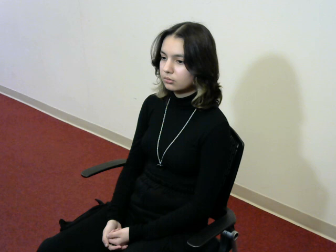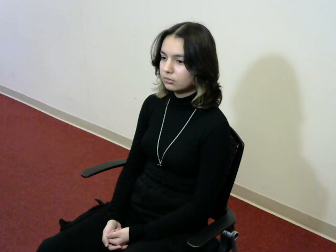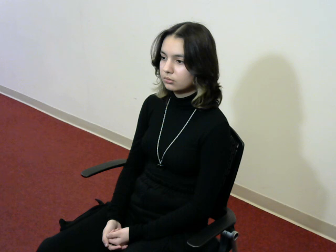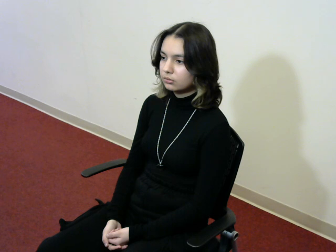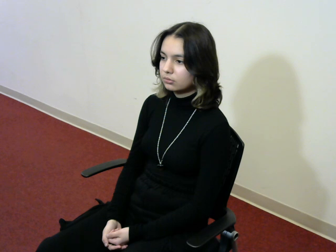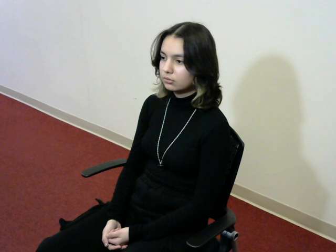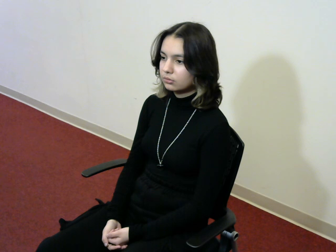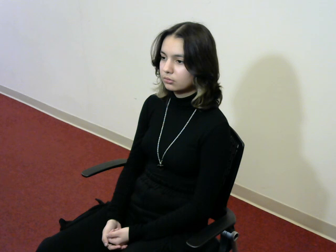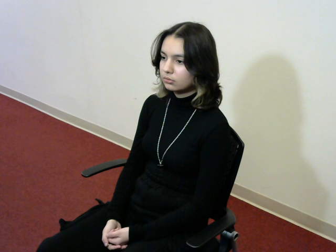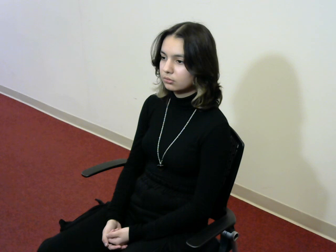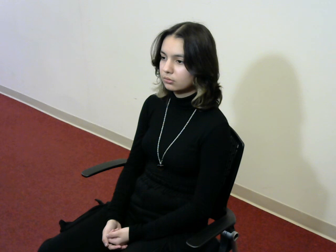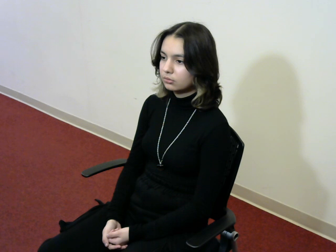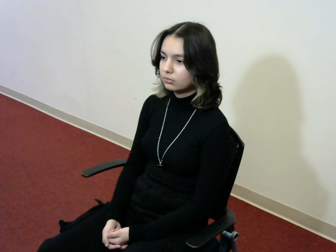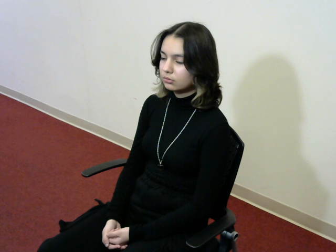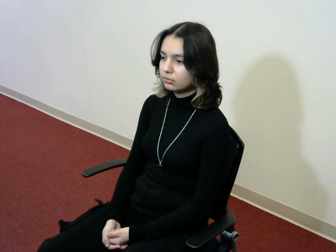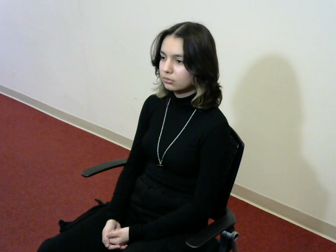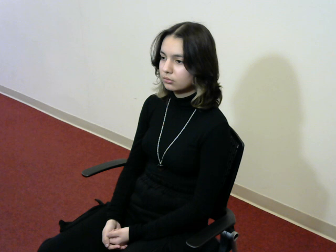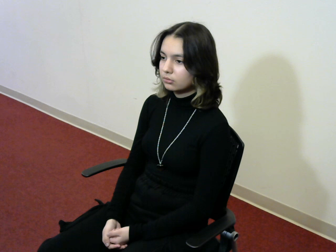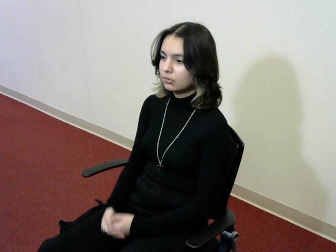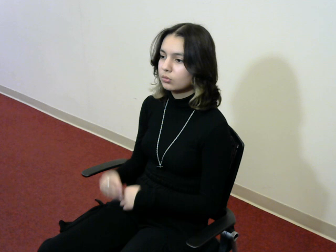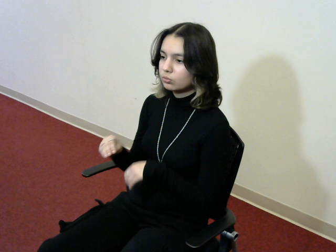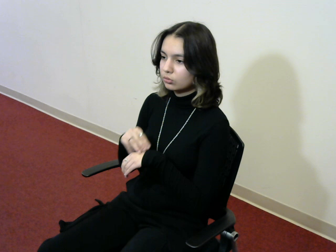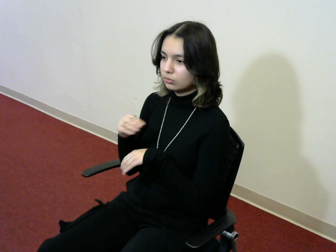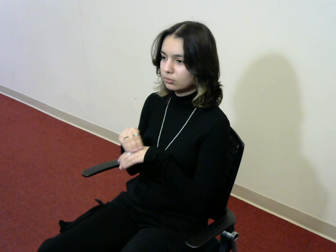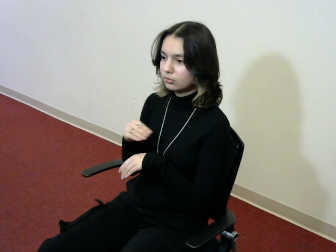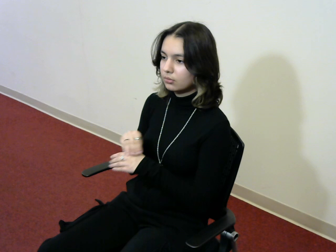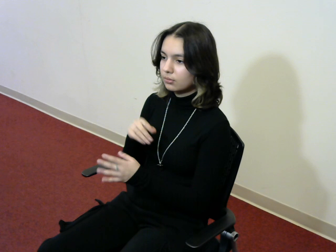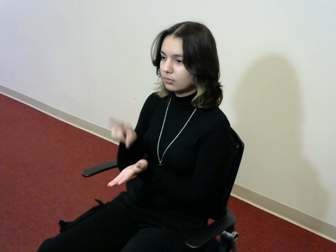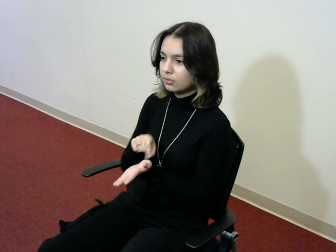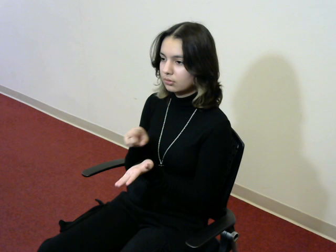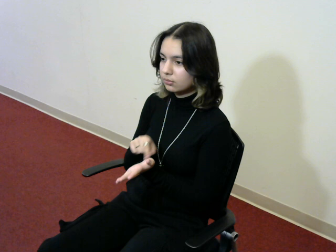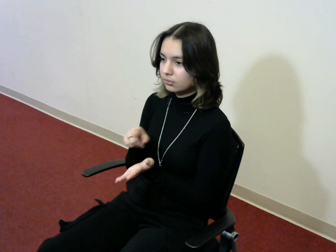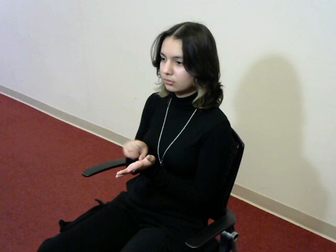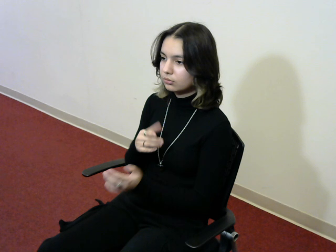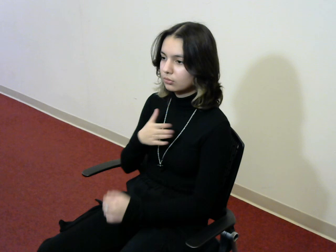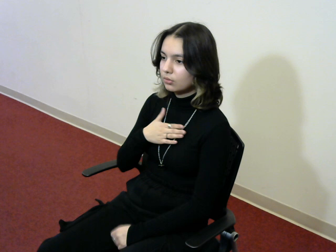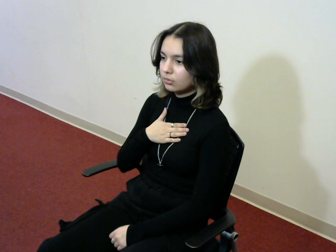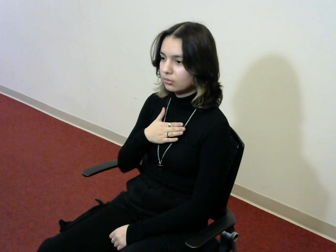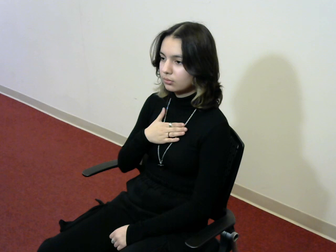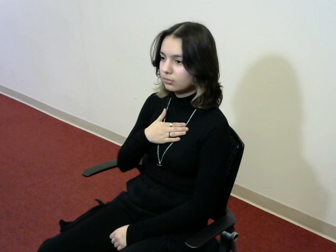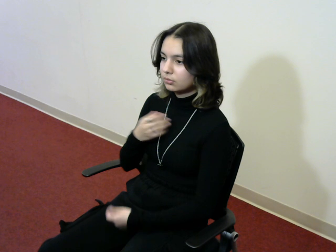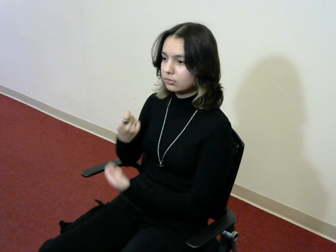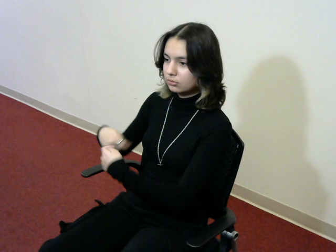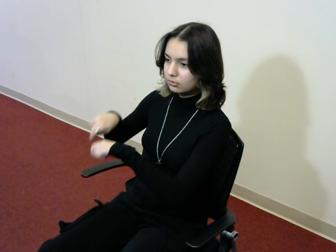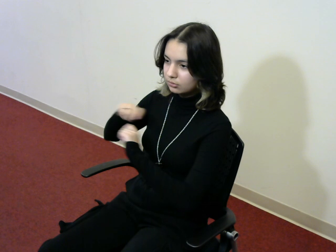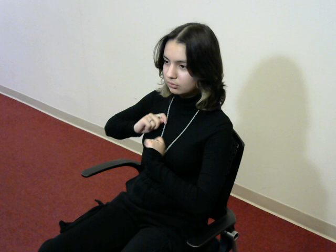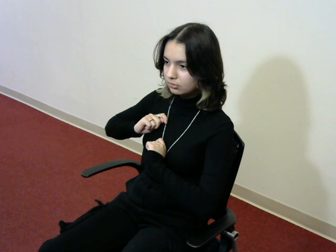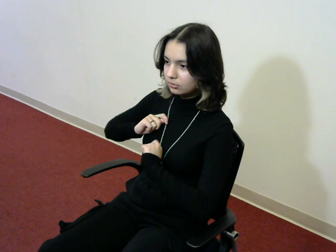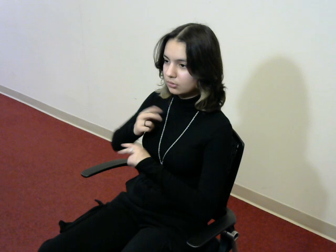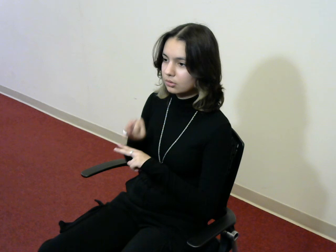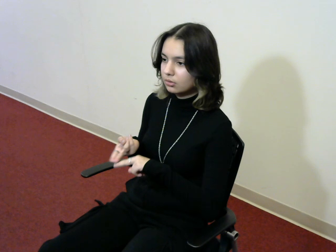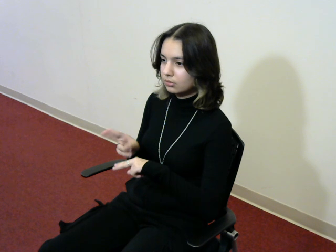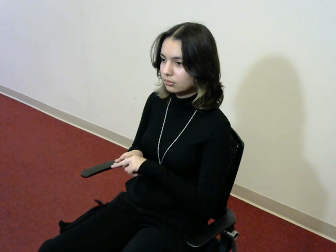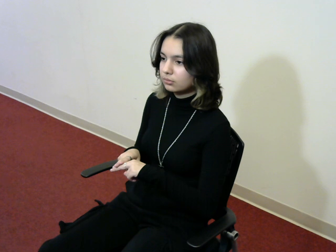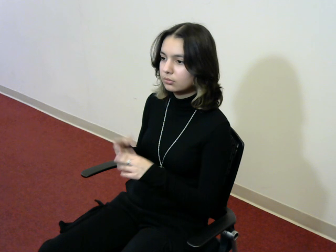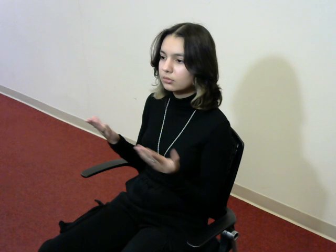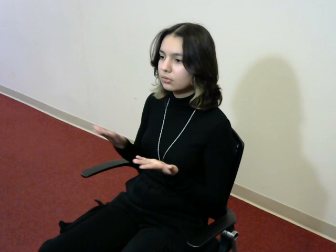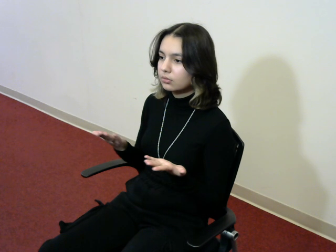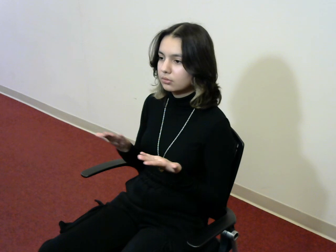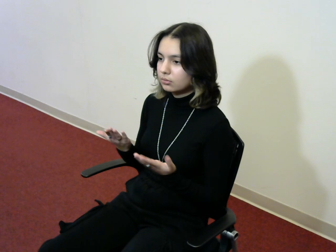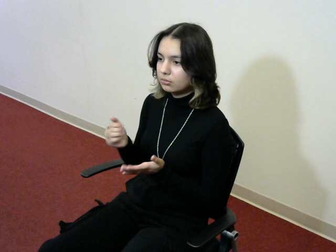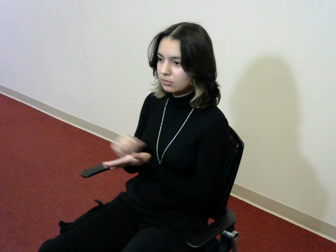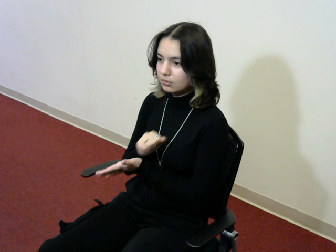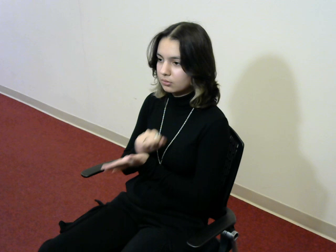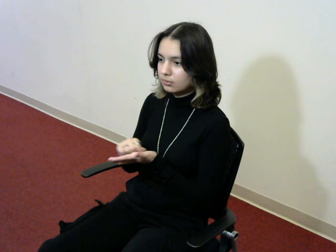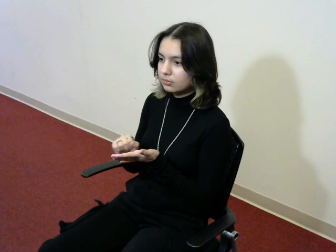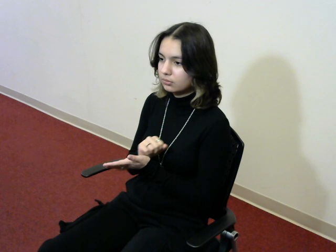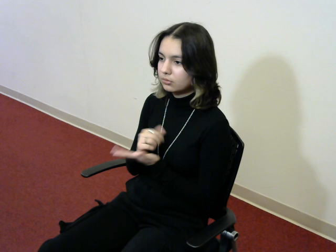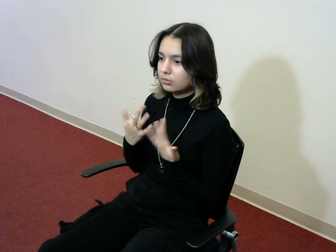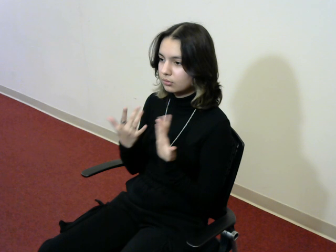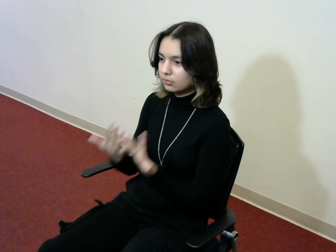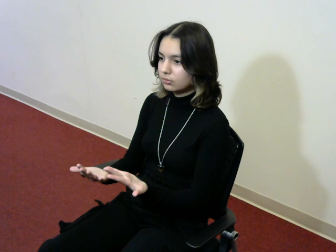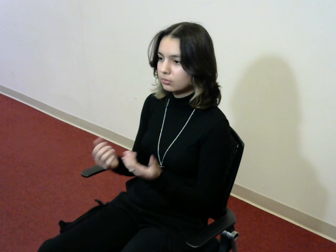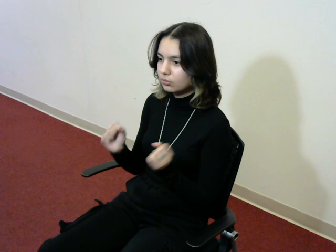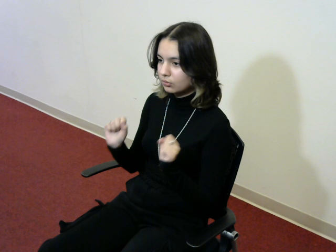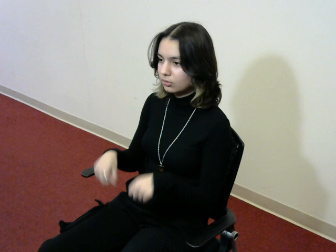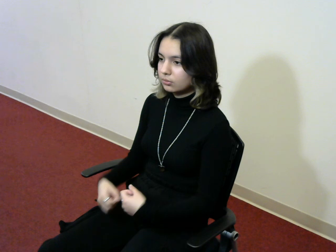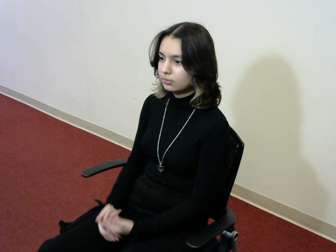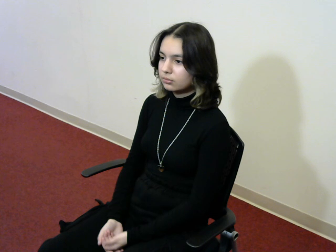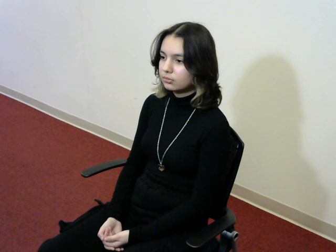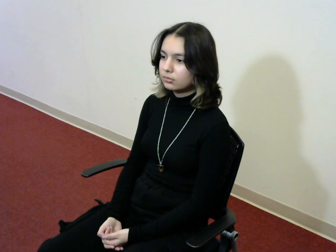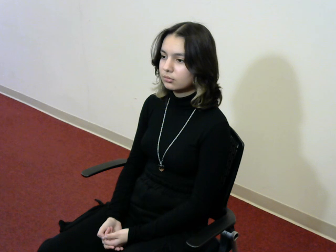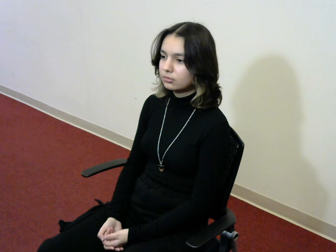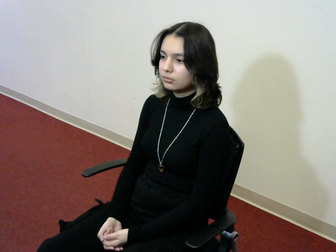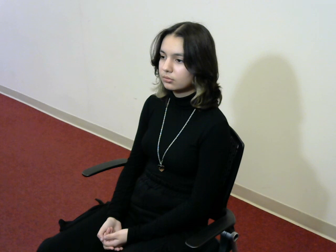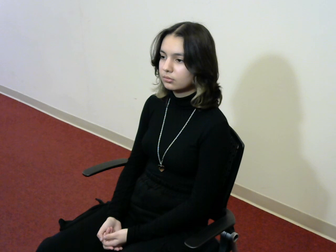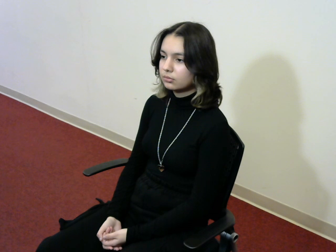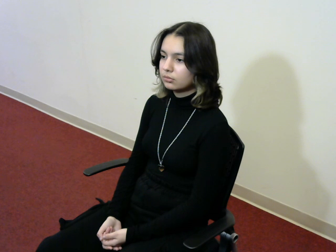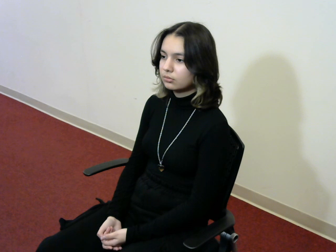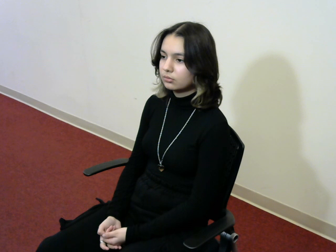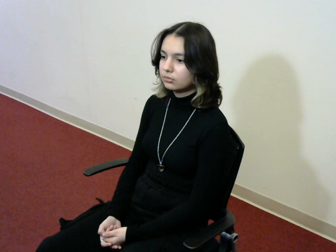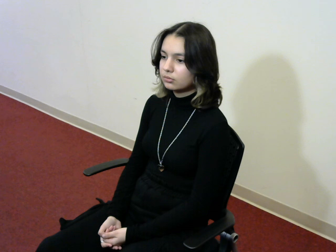Yoldaşımın pensiyasını mənə köçürmək üçün hansı sənədlər tələb olunur?